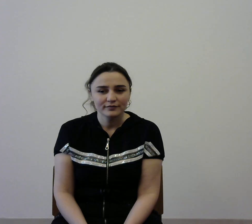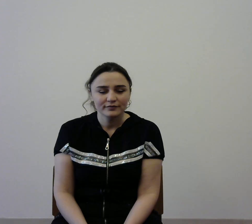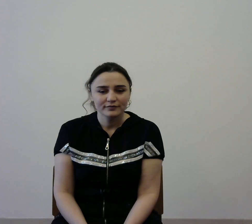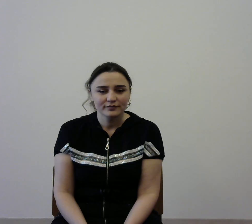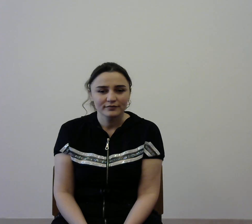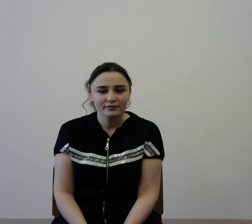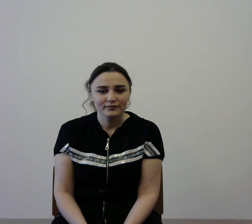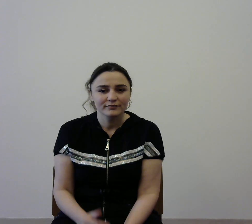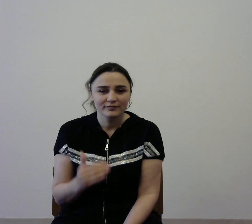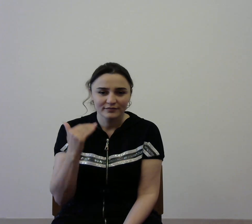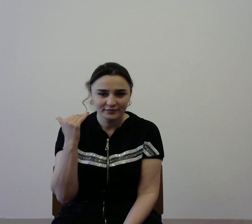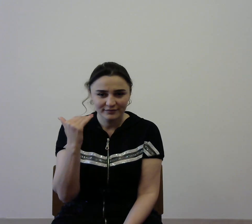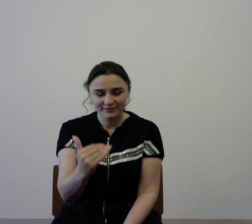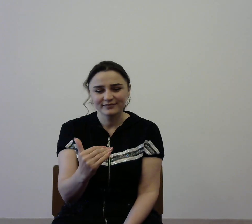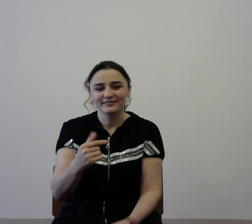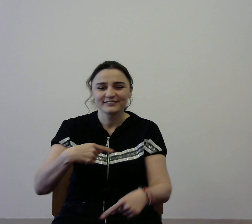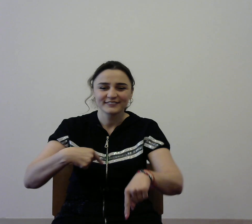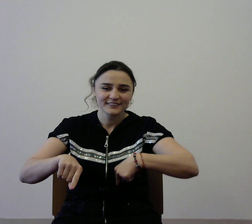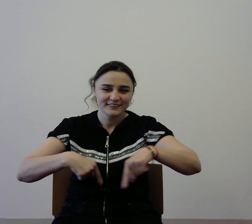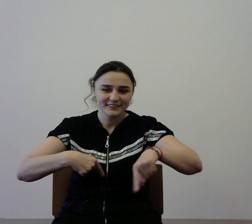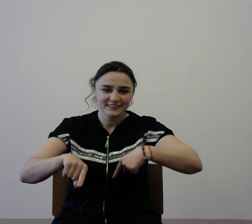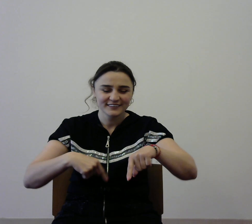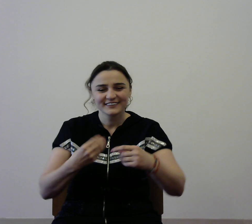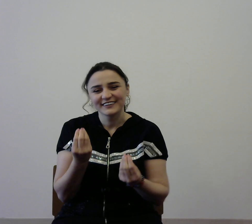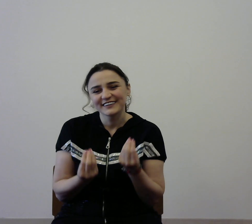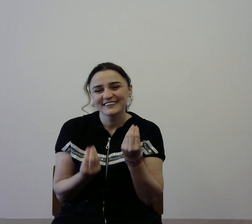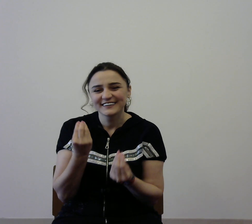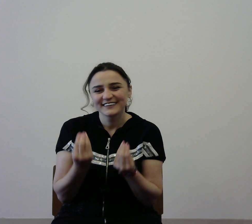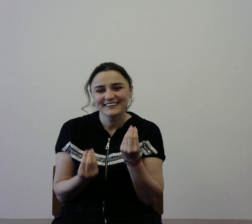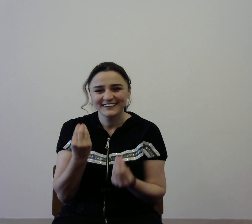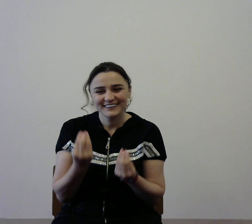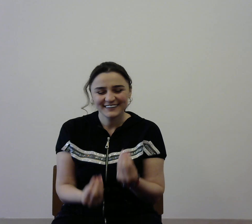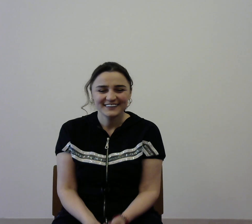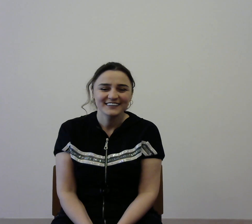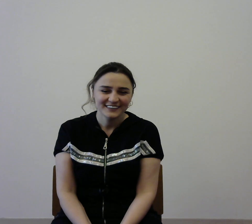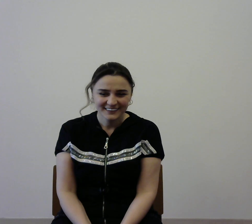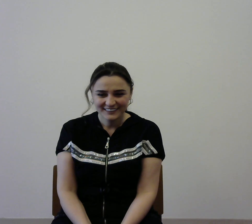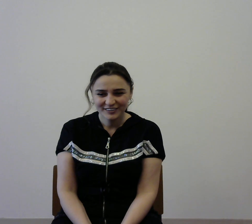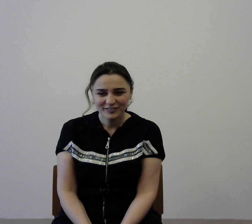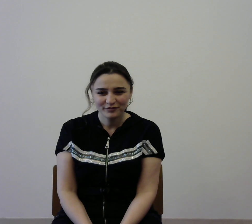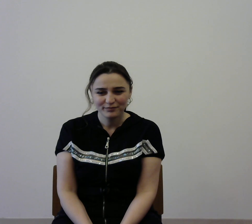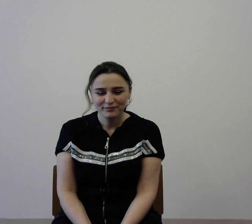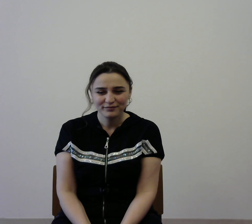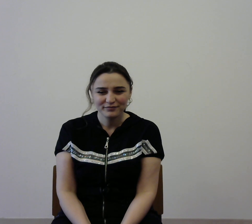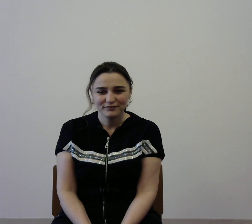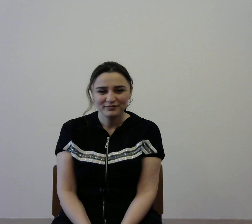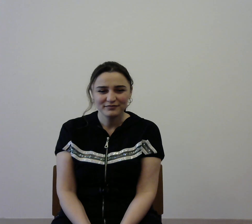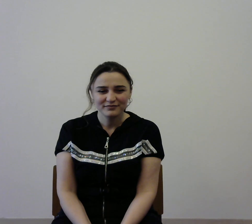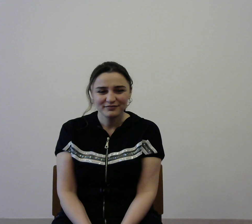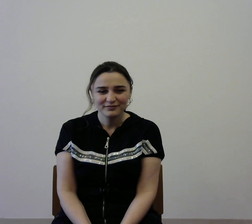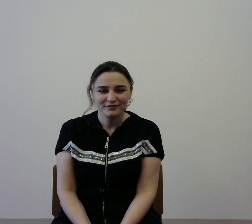Siz futbol oynayırsınız?